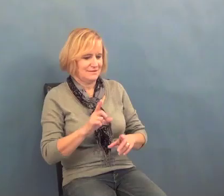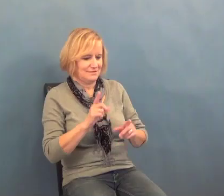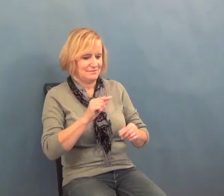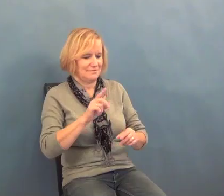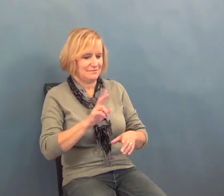Tak.